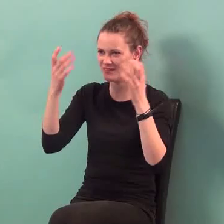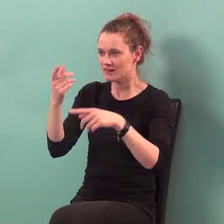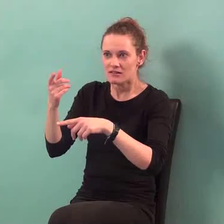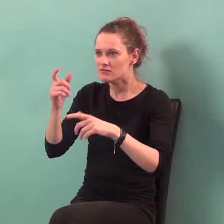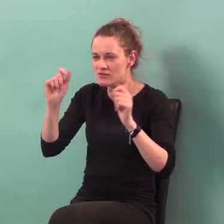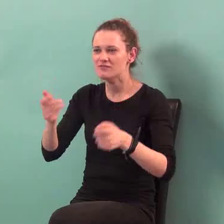Co się dzieje?